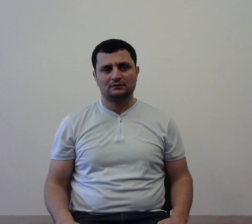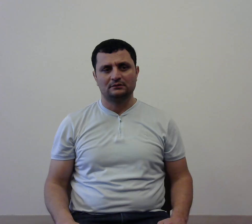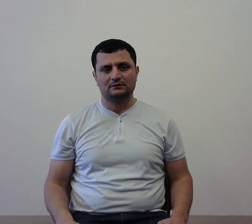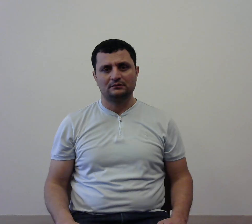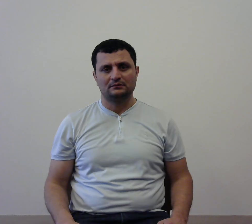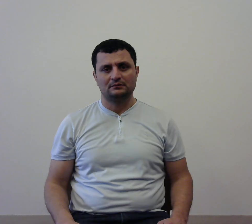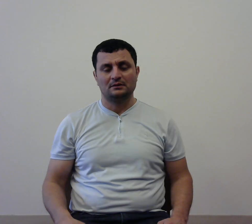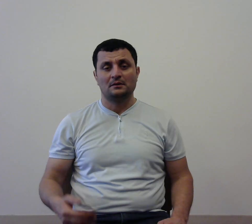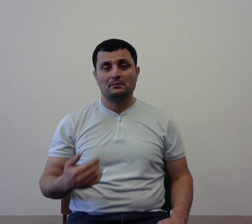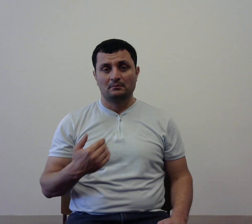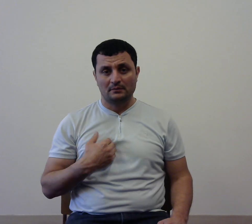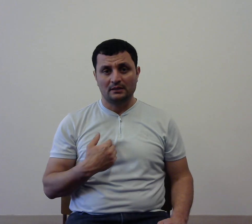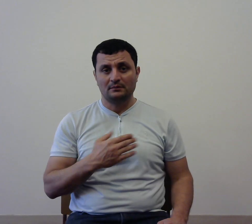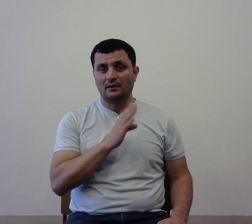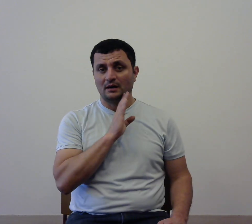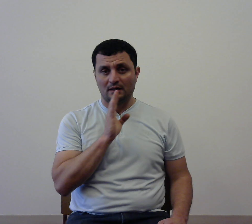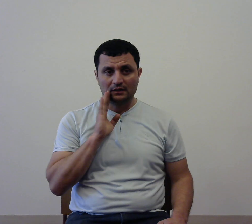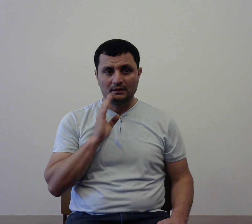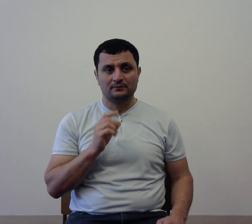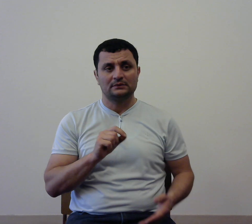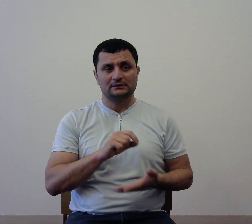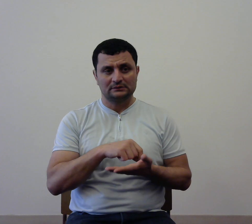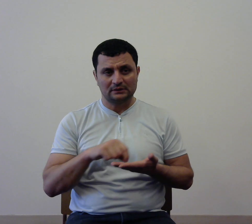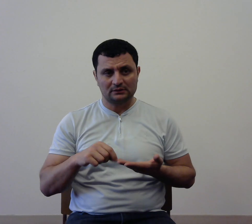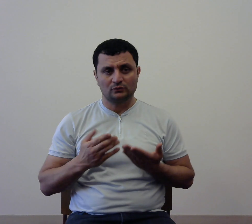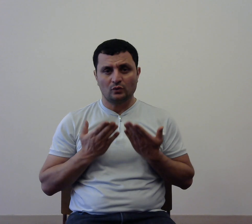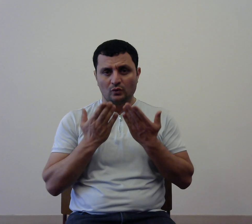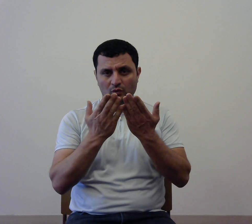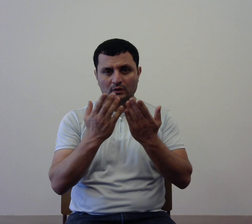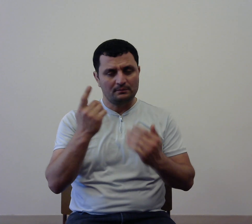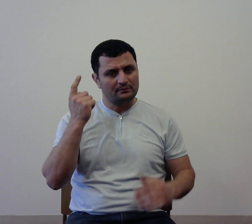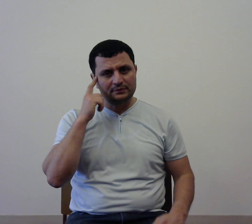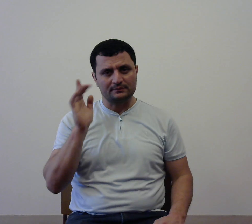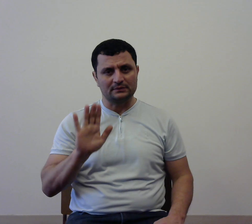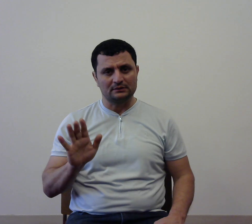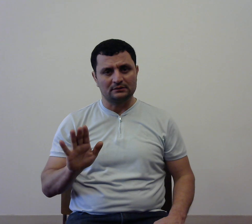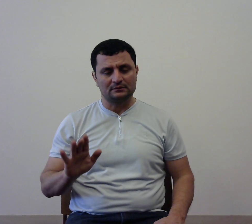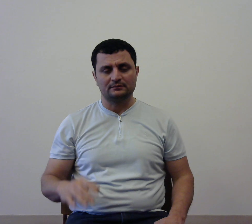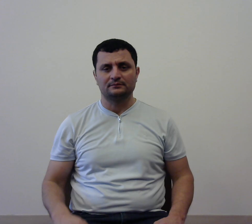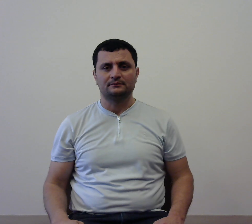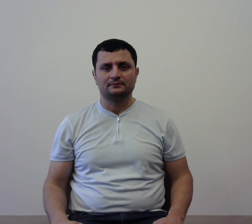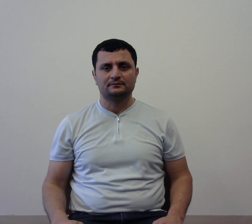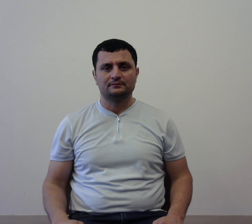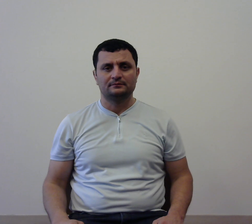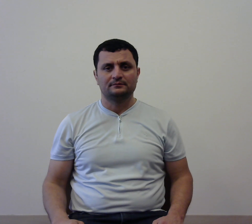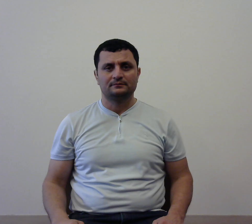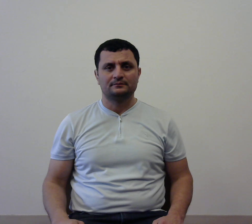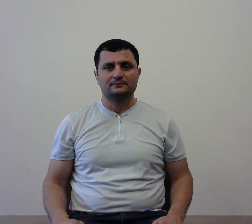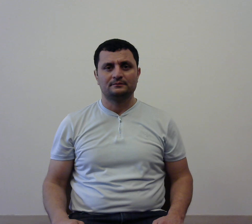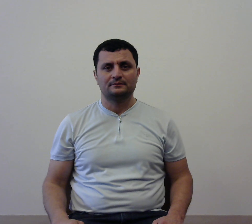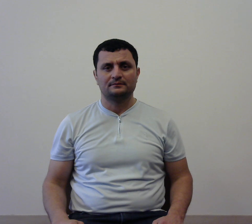Mənim anam yazıb-oxuya bilmir